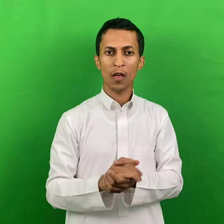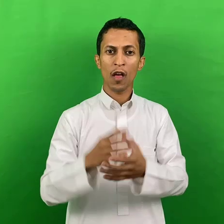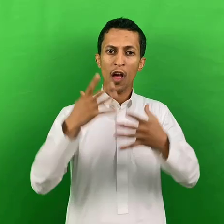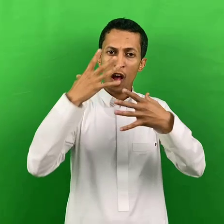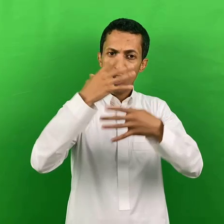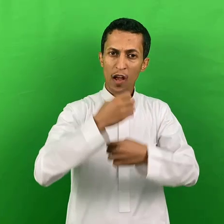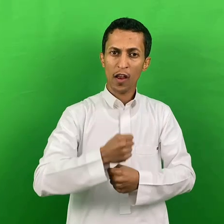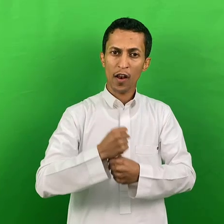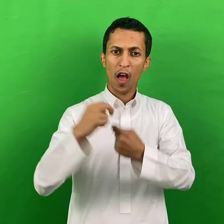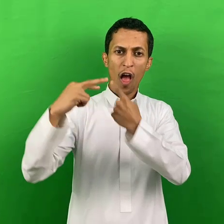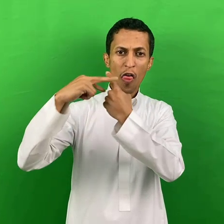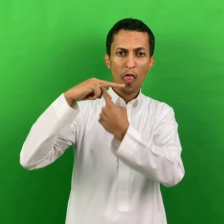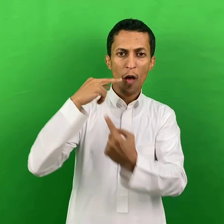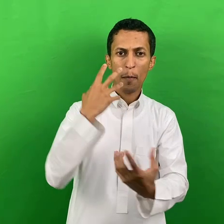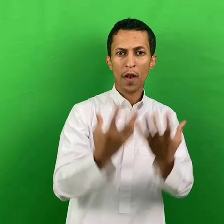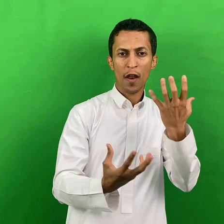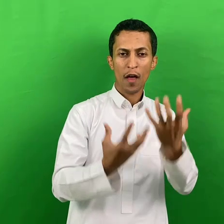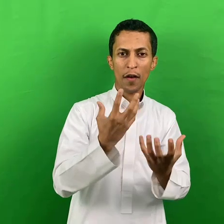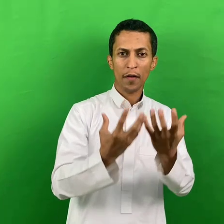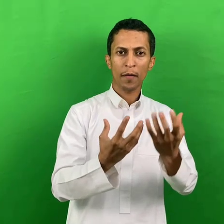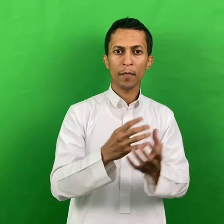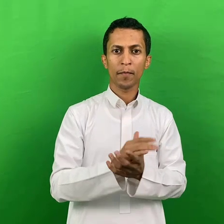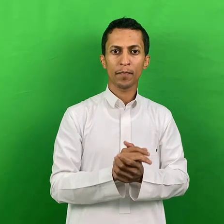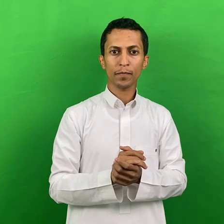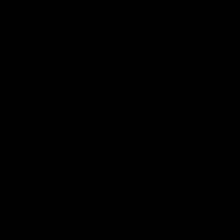قنا عذاب النار